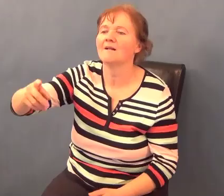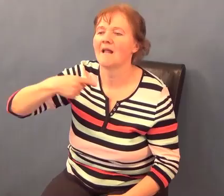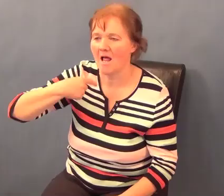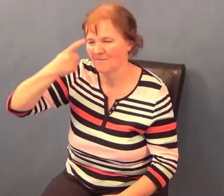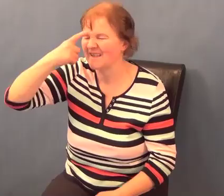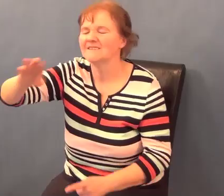Ja myślę.